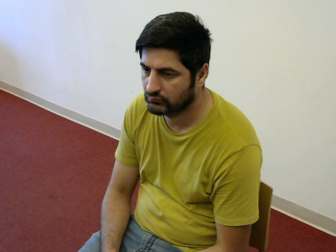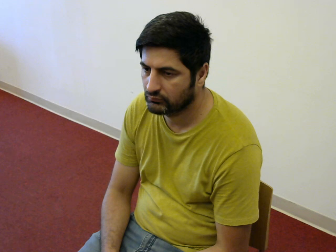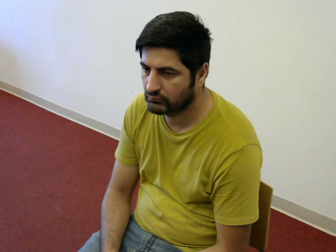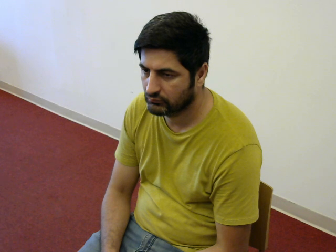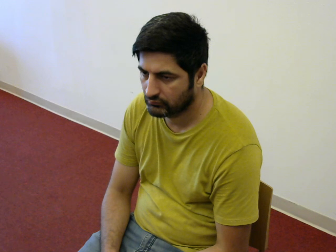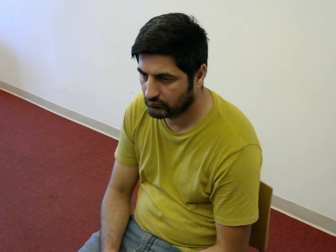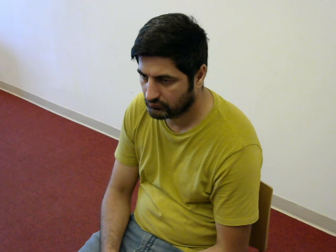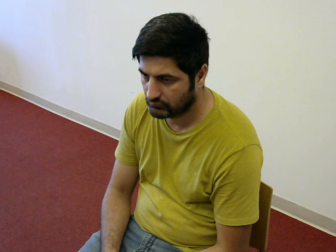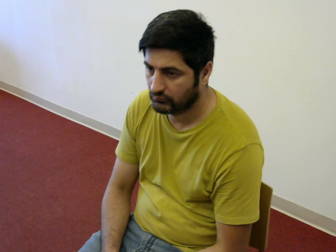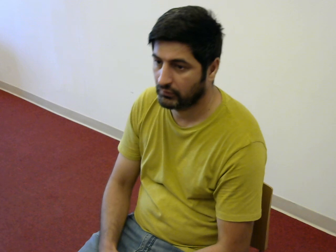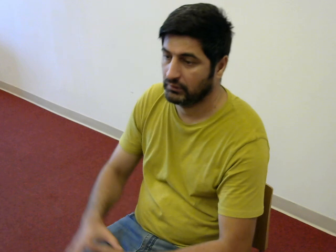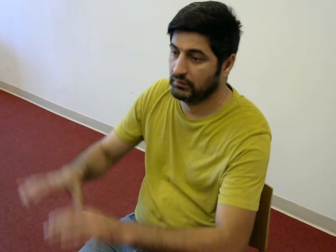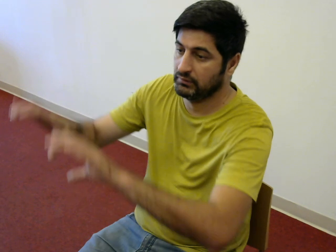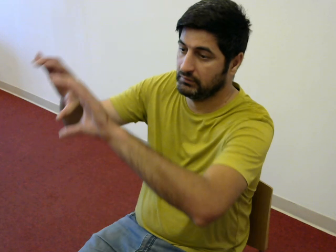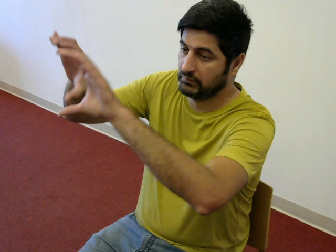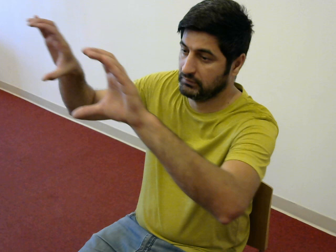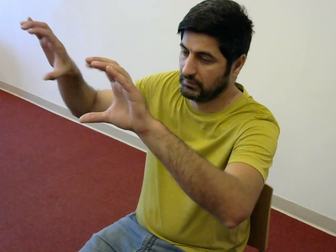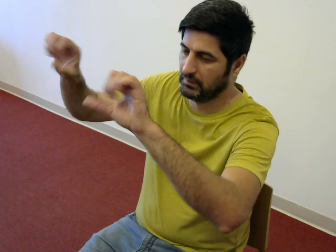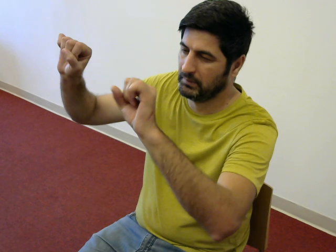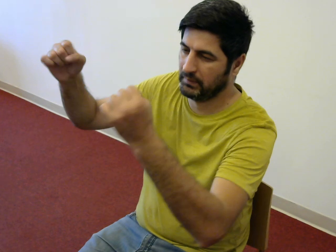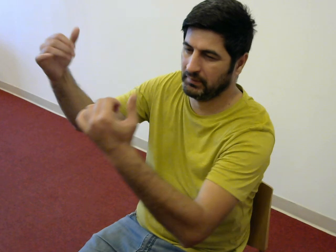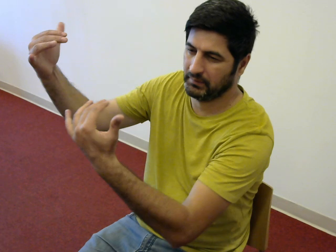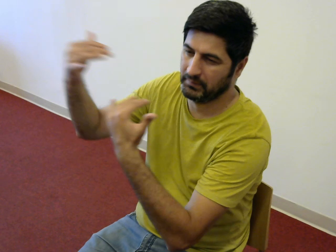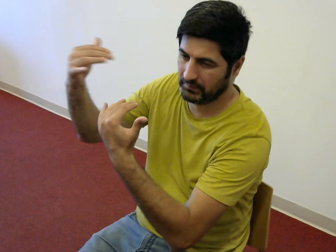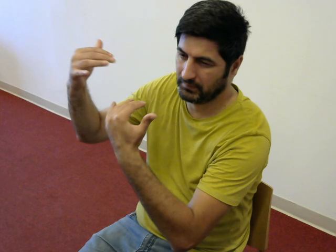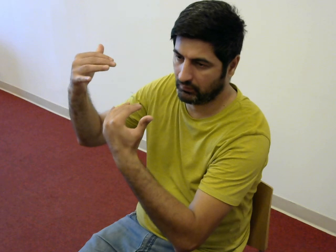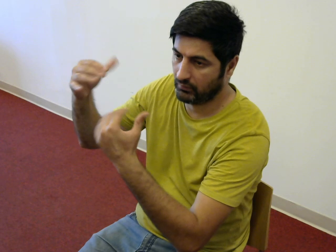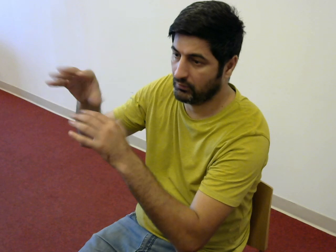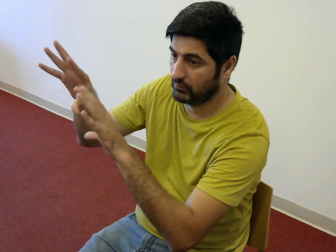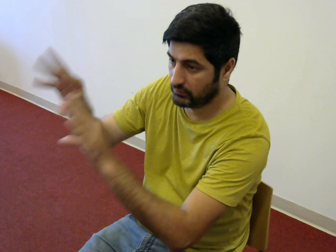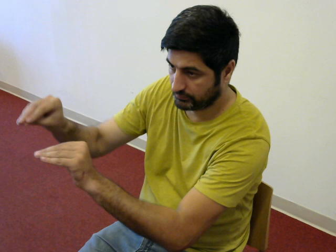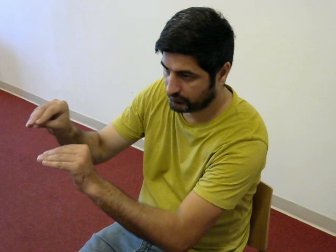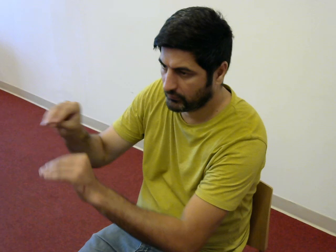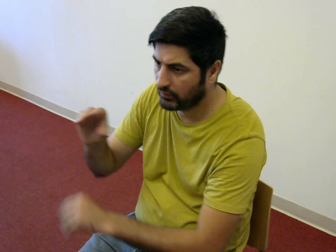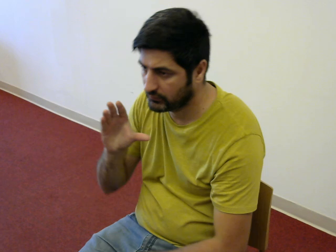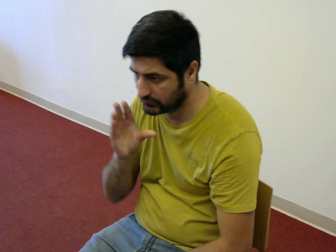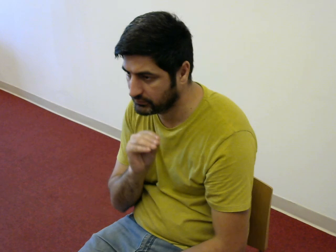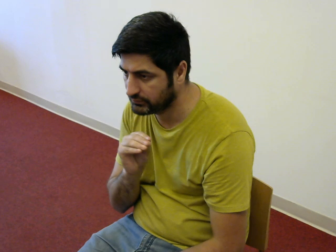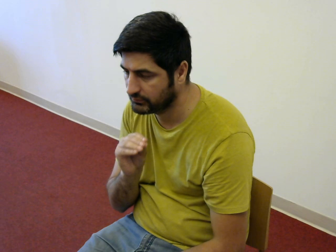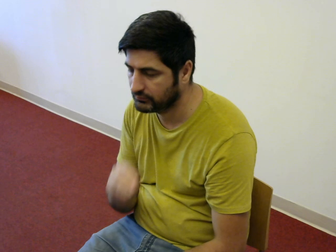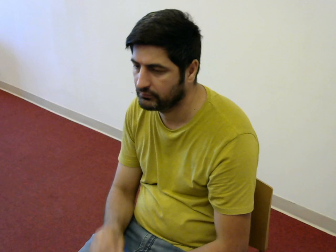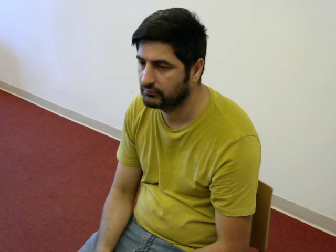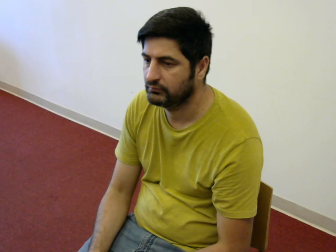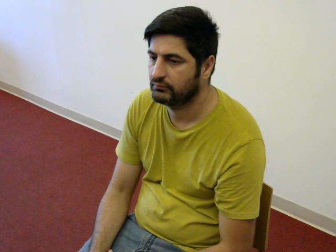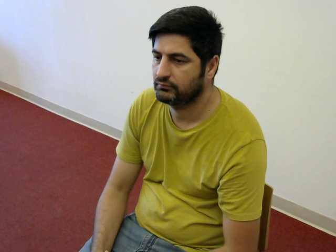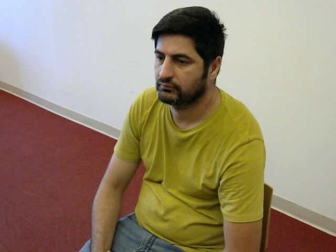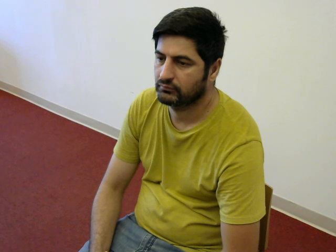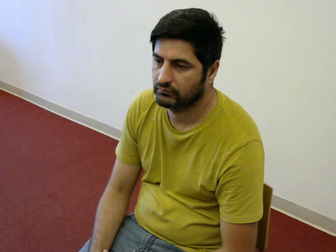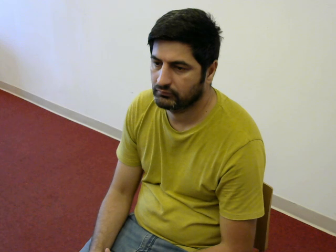Kondisioneri söndürə bilərsinizmi?